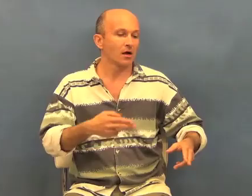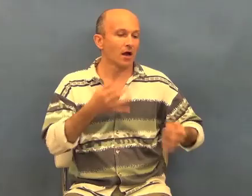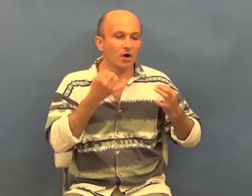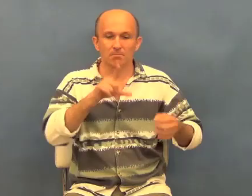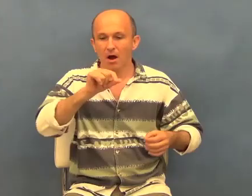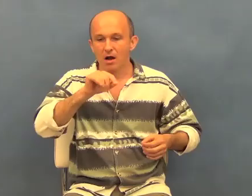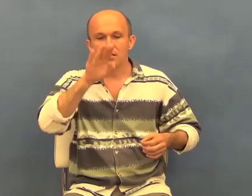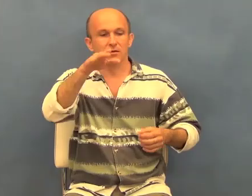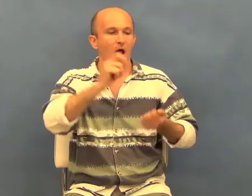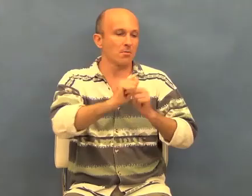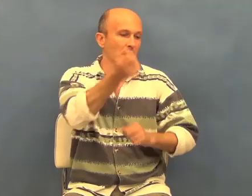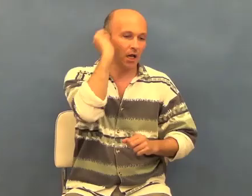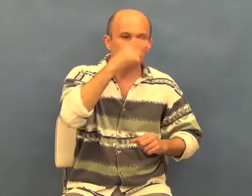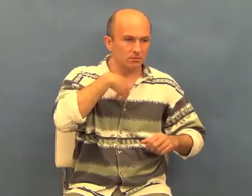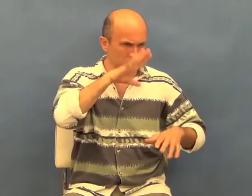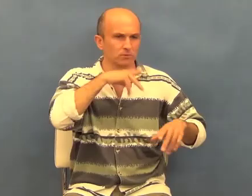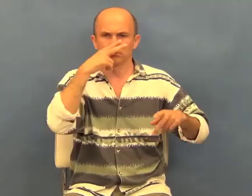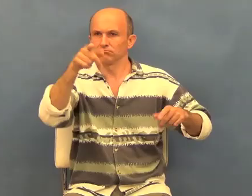Przy zaparkowanym samochodzie albo koło rybaka, który wędkuje może stać taki znak.